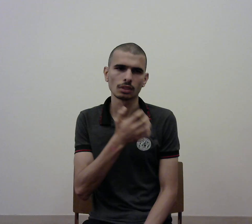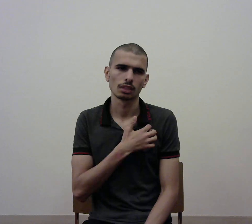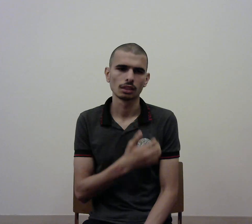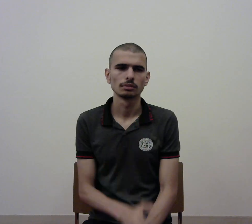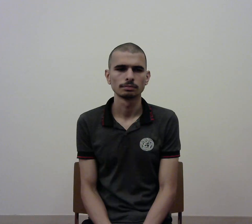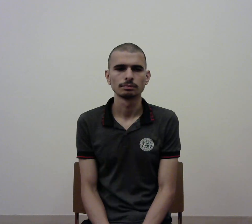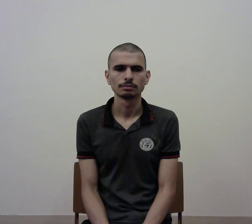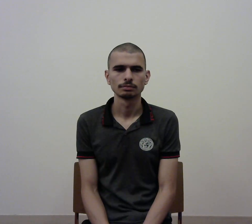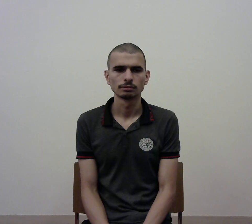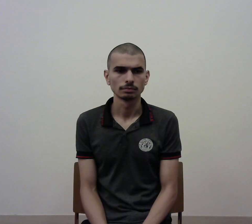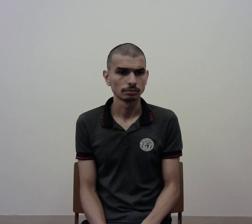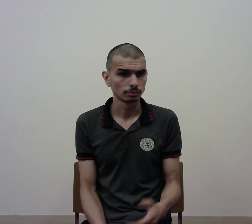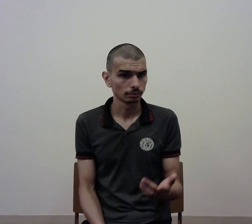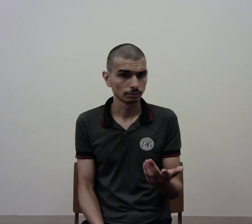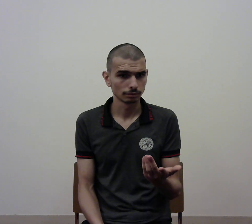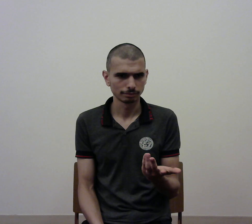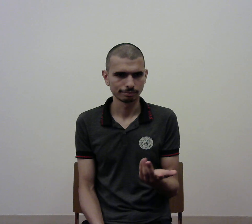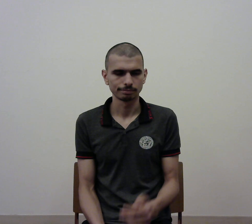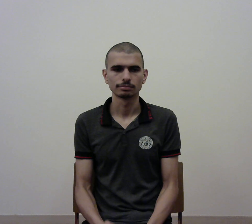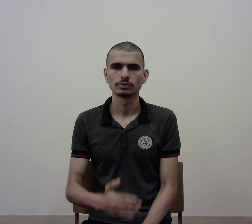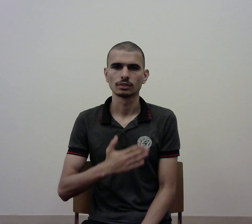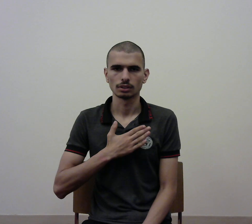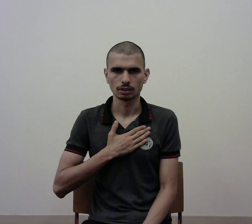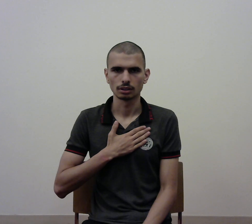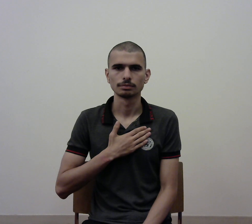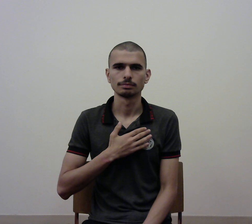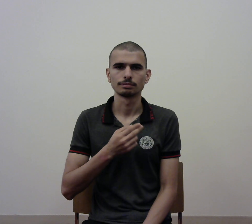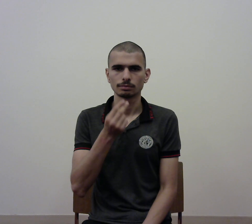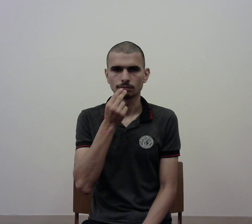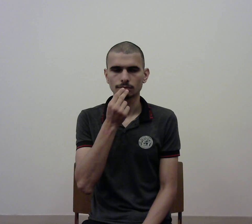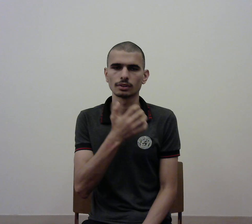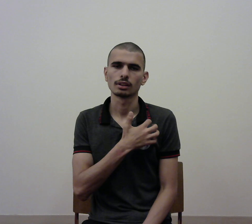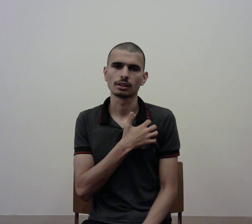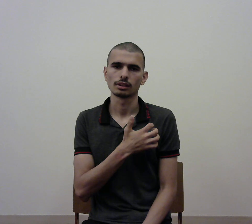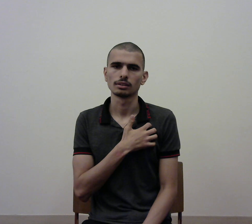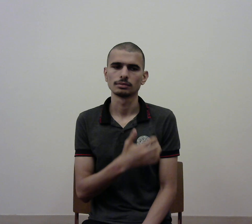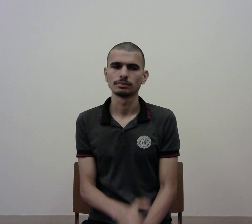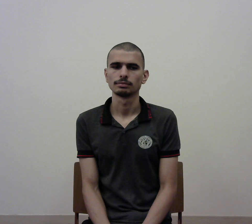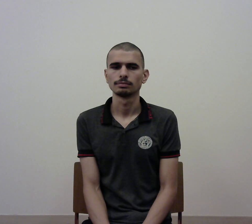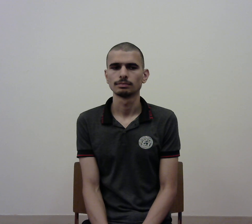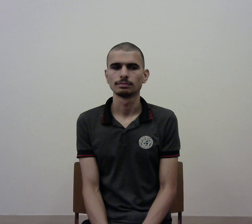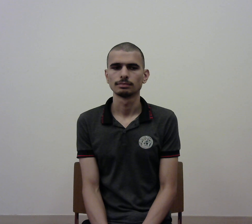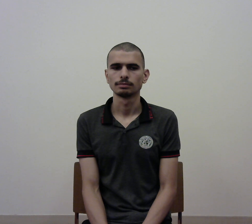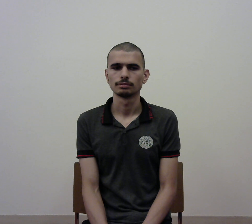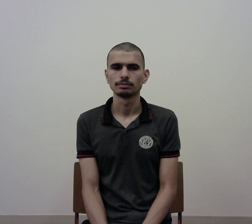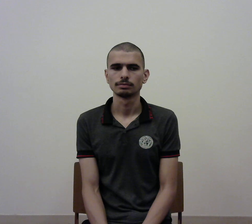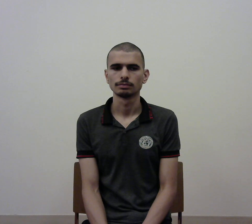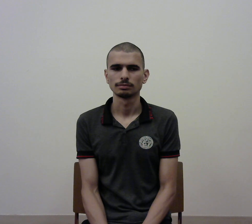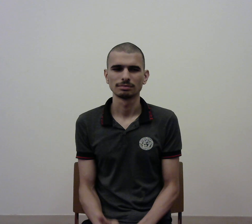Mən yemək istəyirəm